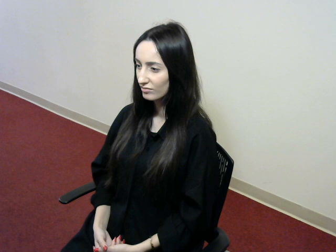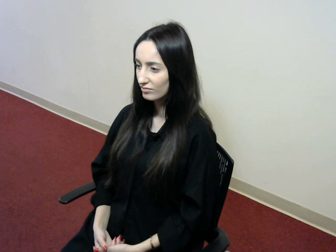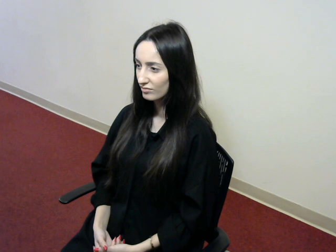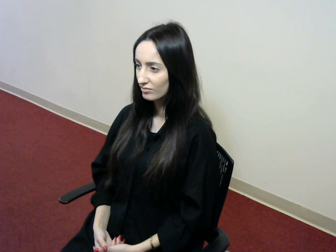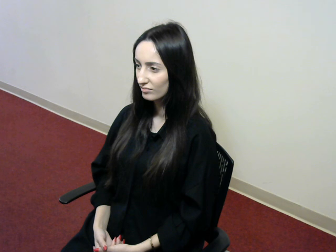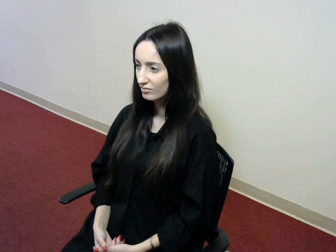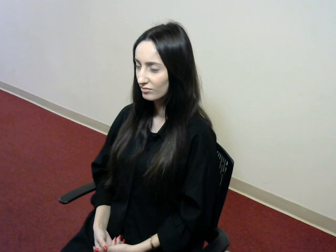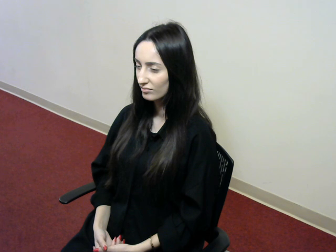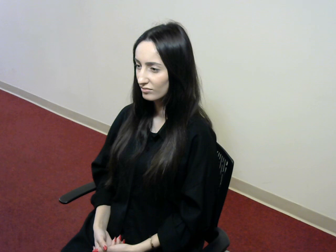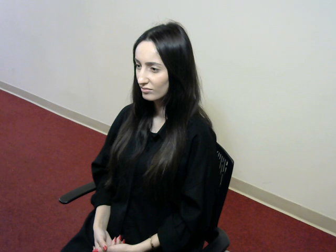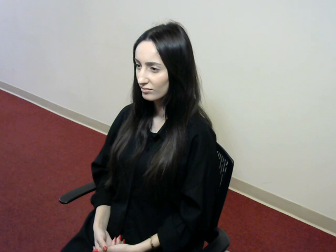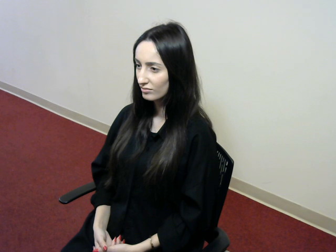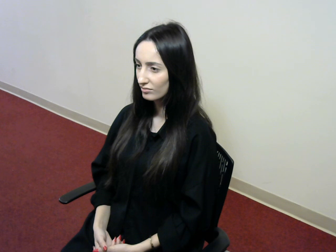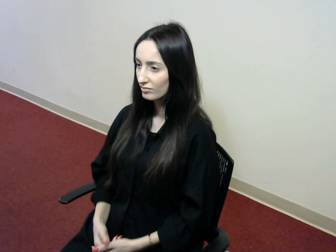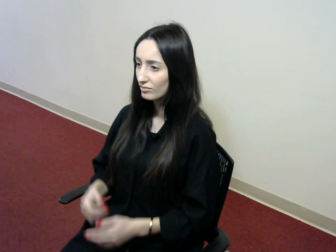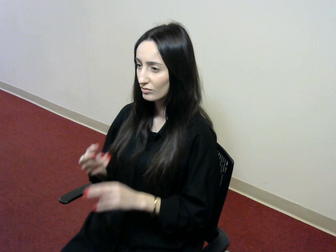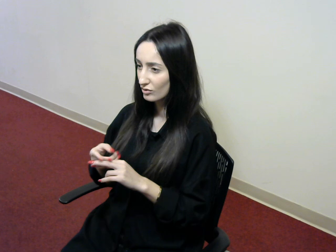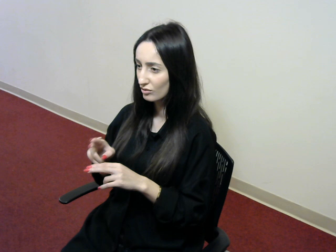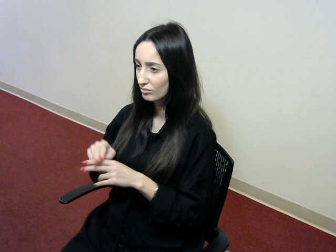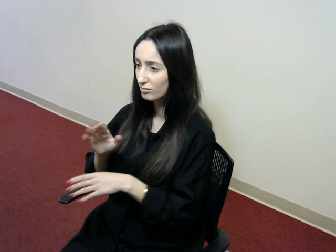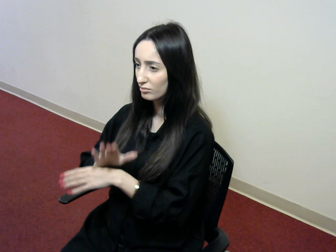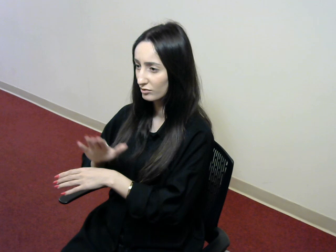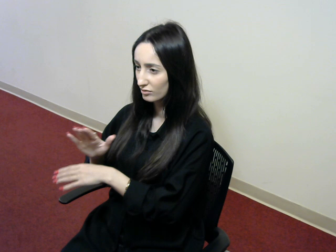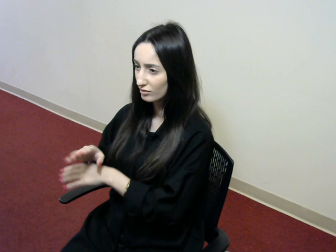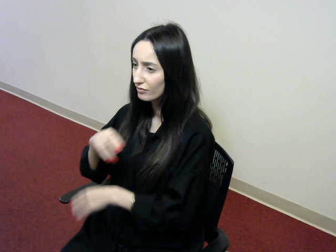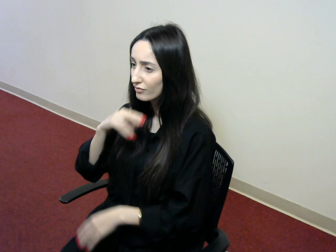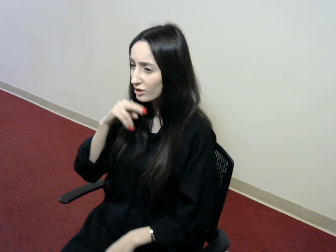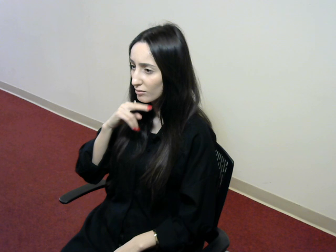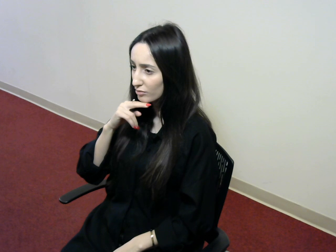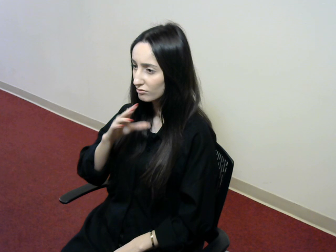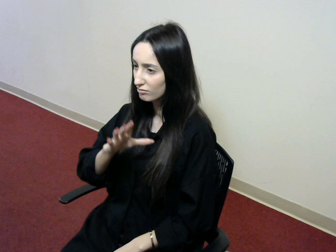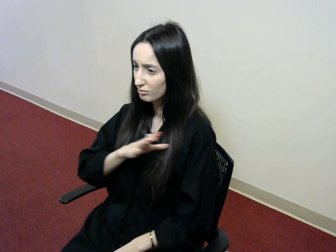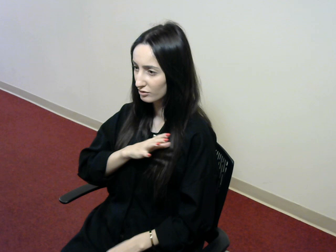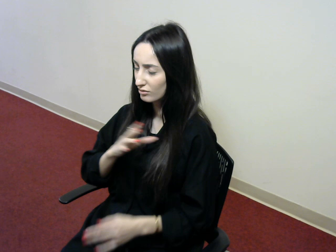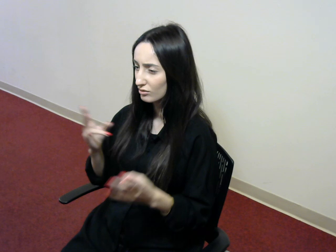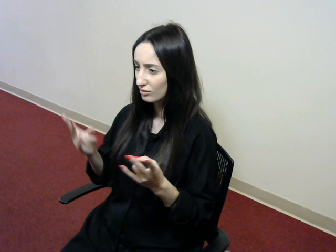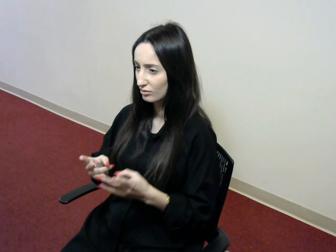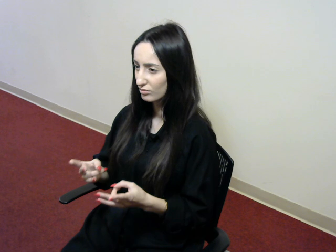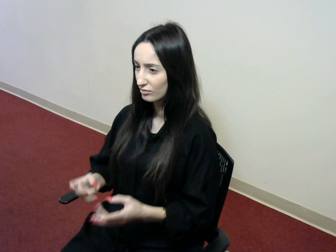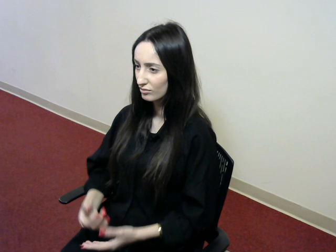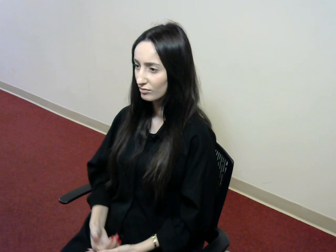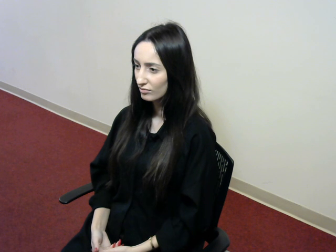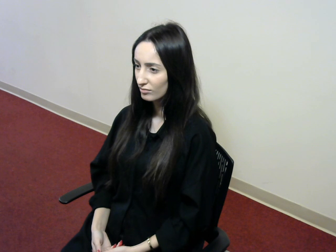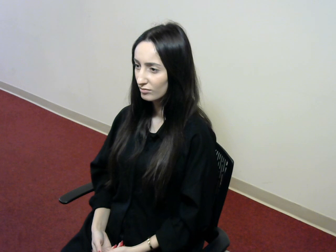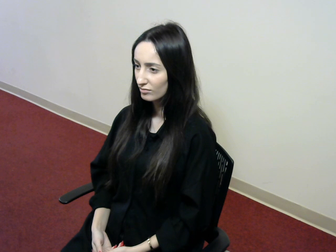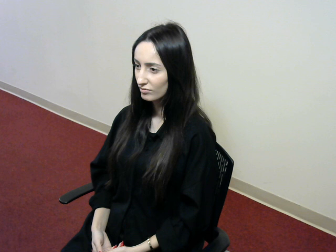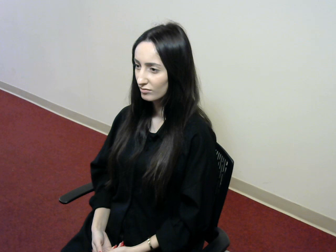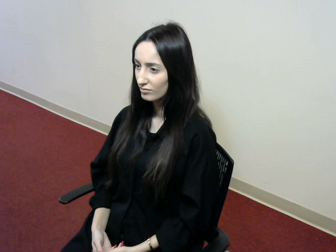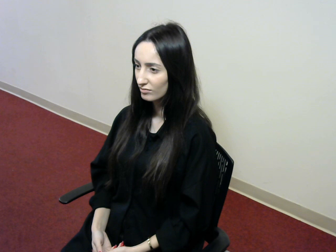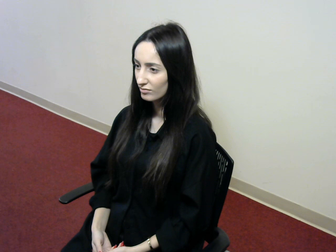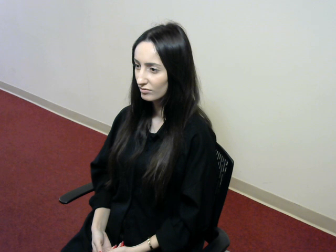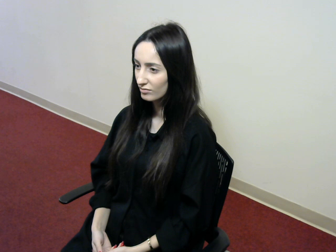Bu tapşırıqlarda diqqətli olmaq lazımdır